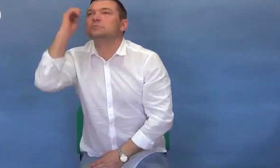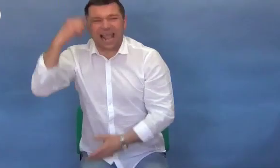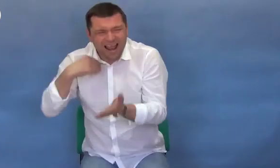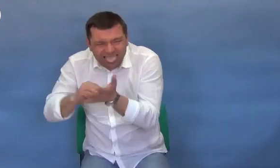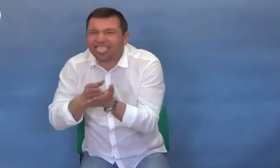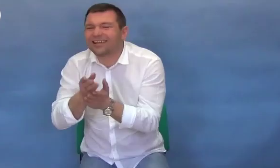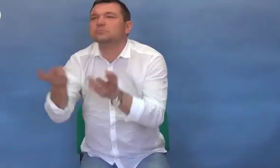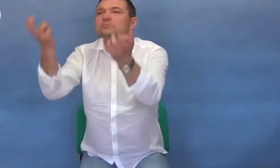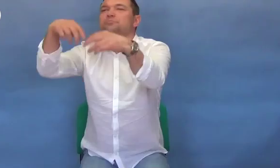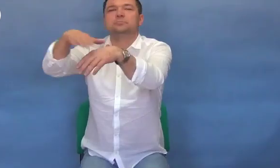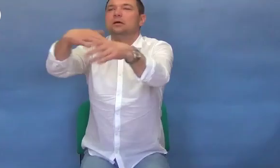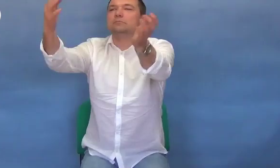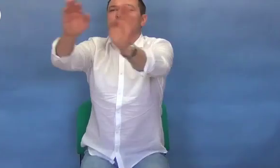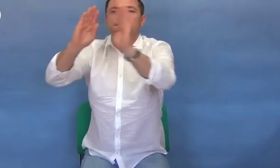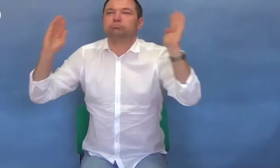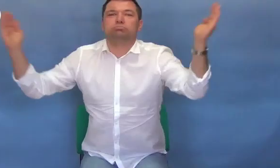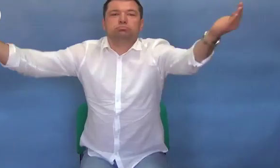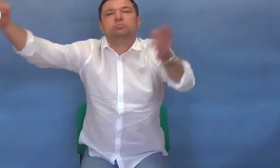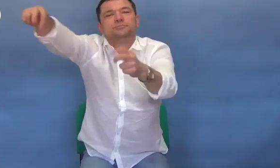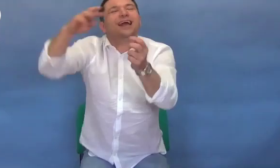On był przyzwyczajony tamtędy chodzić, a tu nowy znak i teren dla nudystów ogrodzony.